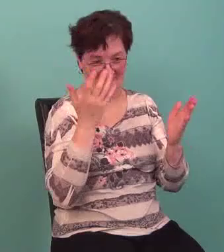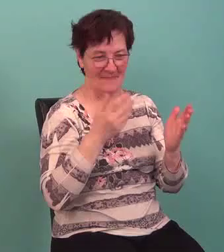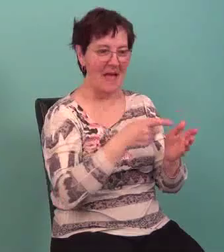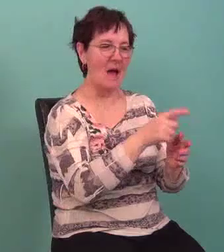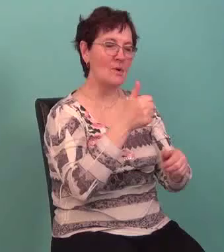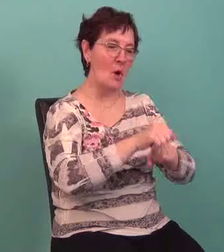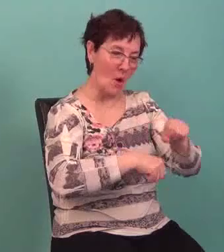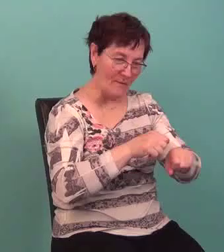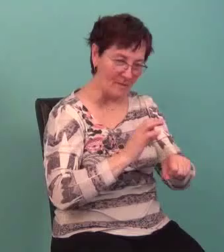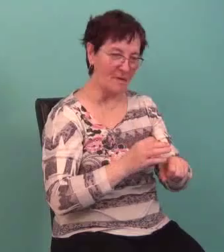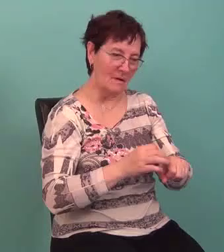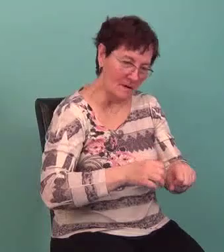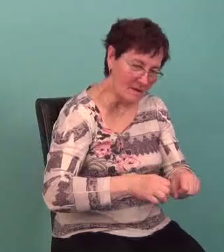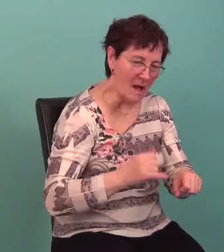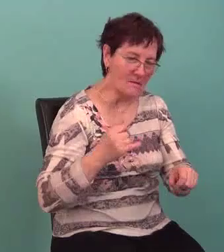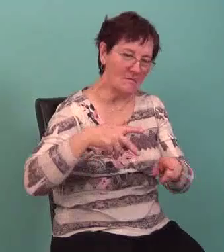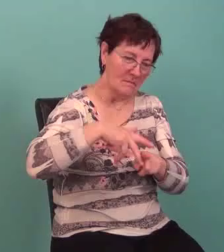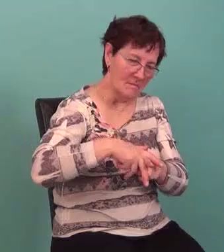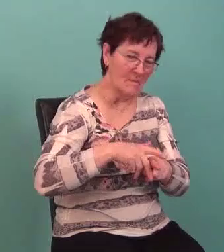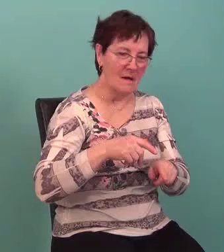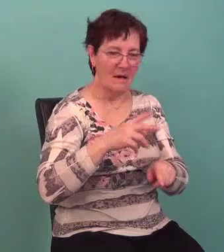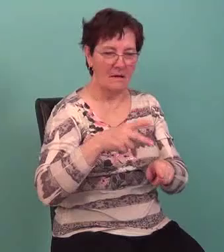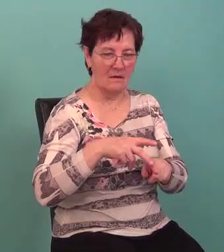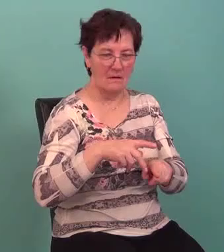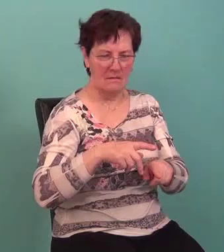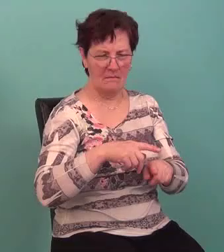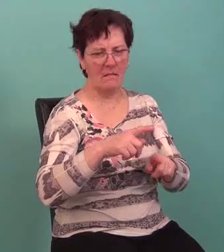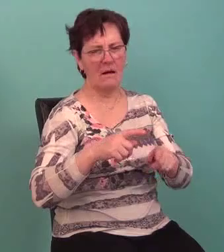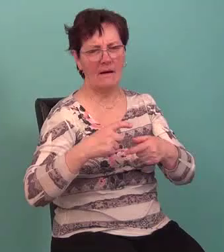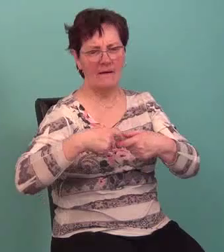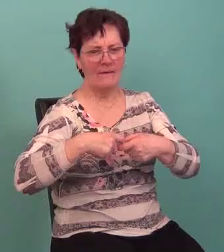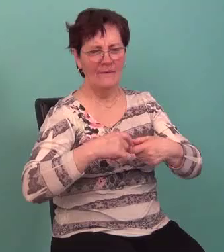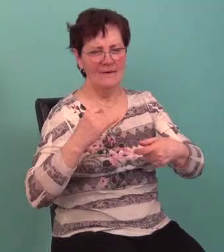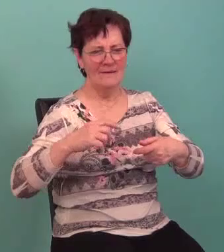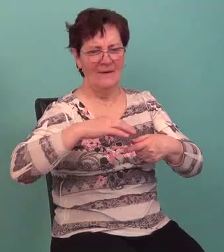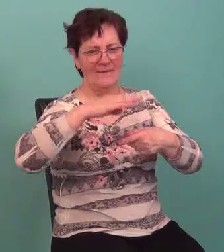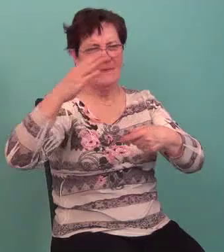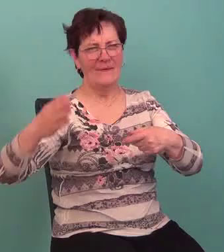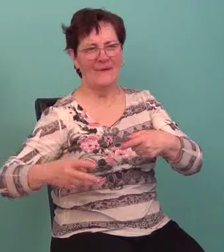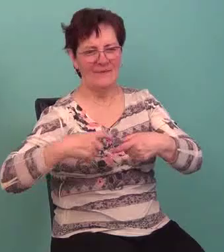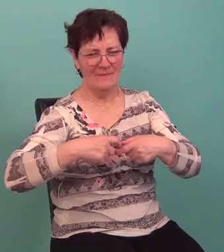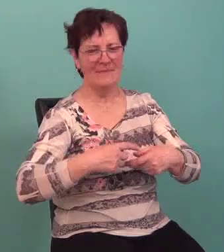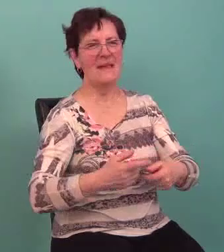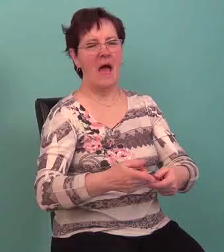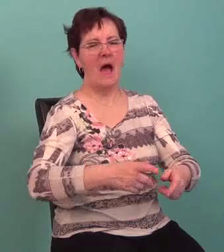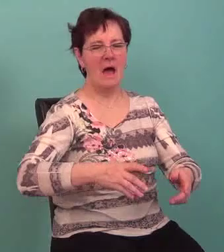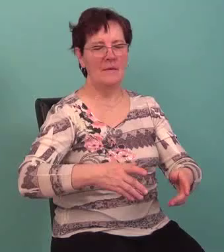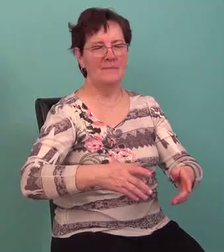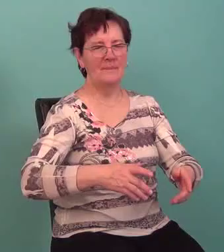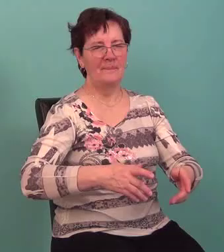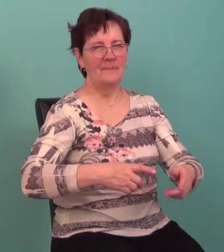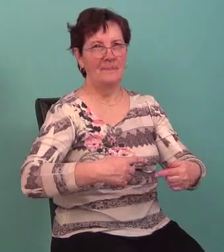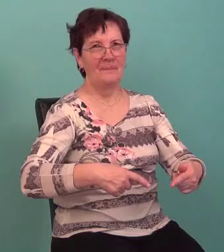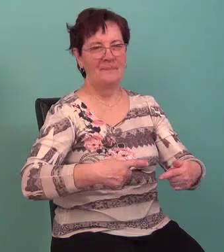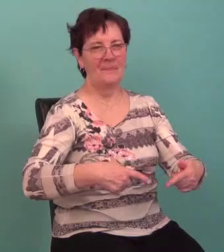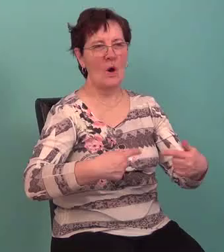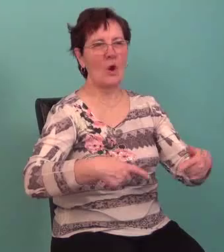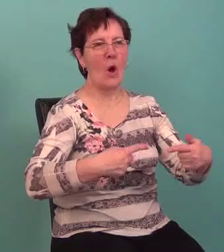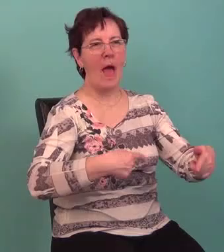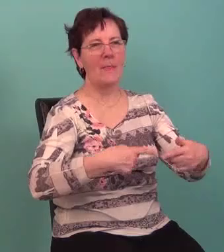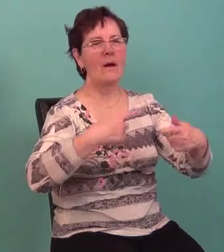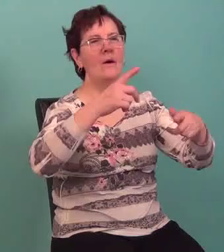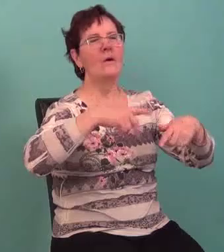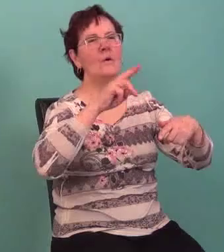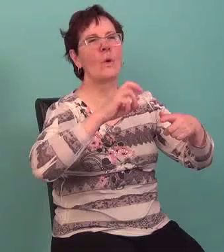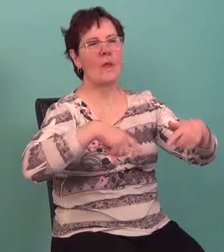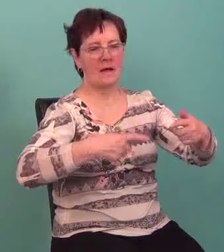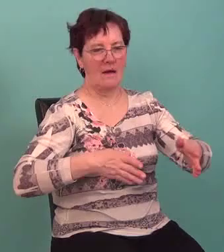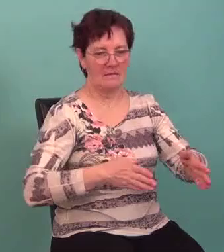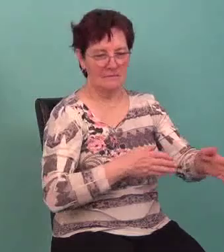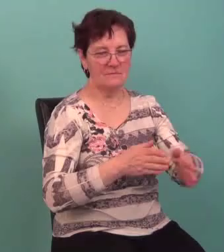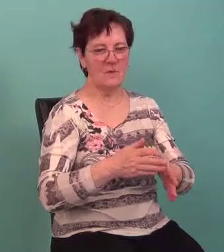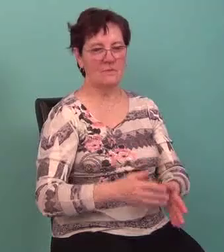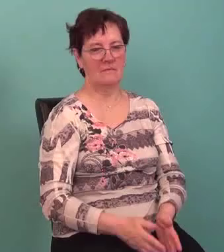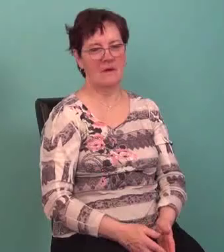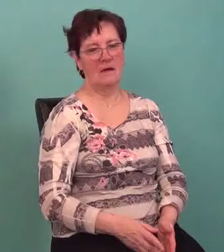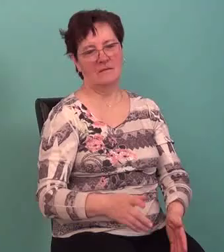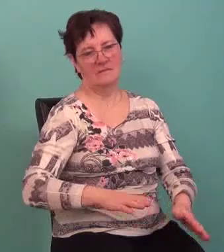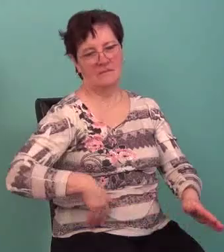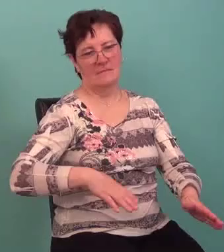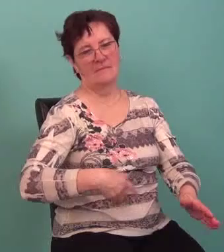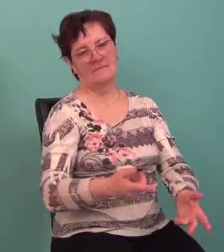Rowerzysta dobrze siedzi, a z tyłu siedzi dziecko, na drugim obrazku rower ciągnie przyczepę dziecięcą, a w przyczepie jest dziecko. Tutaj rolki i hulajnoga.